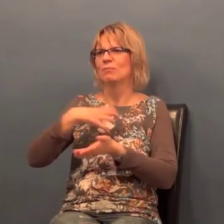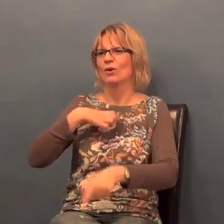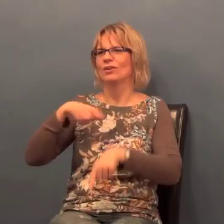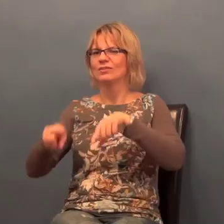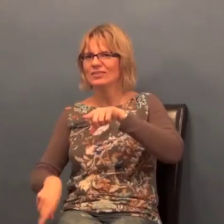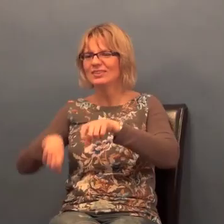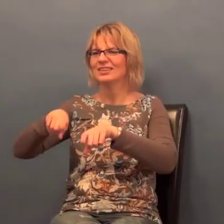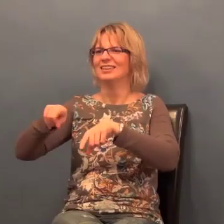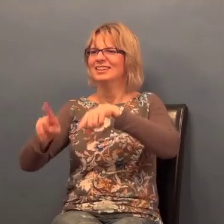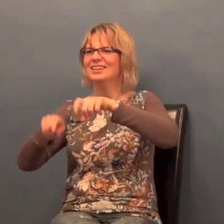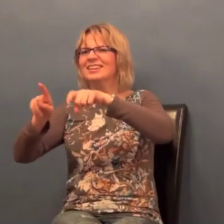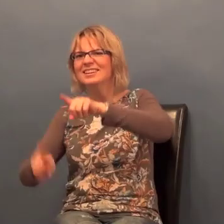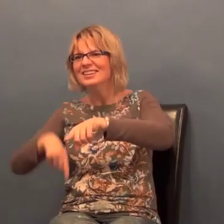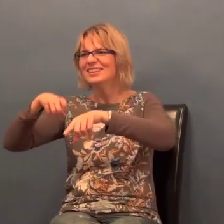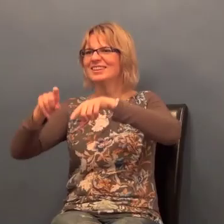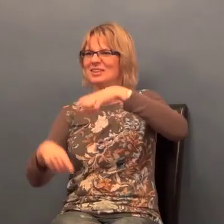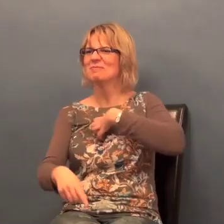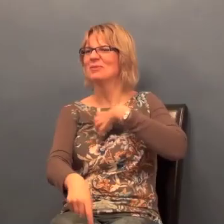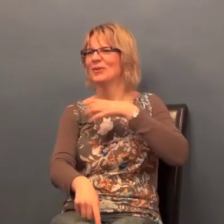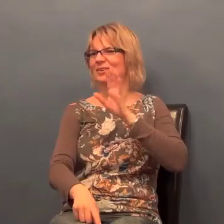Przez bolącą nogę teraz kuleje.